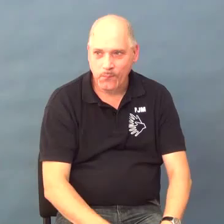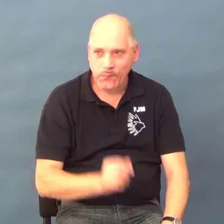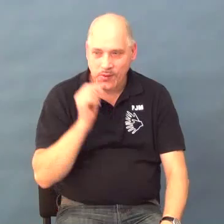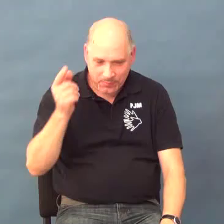Prawda.